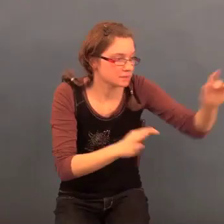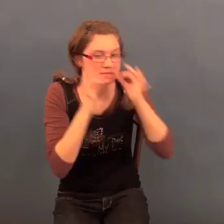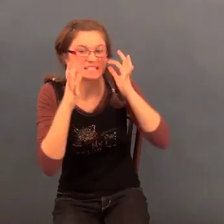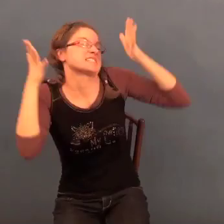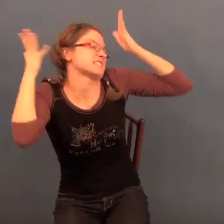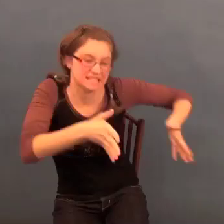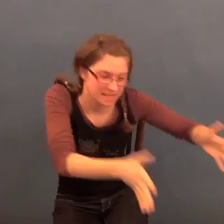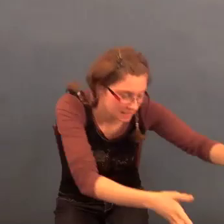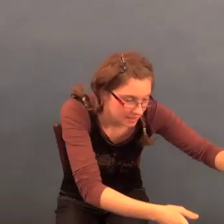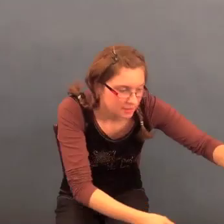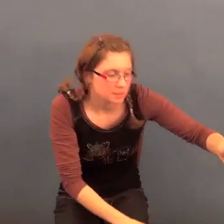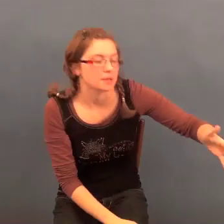Kot szybko biegnie za nim.